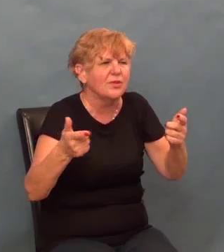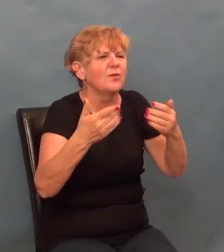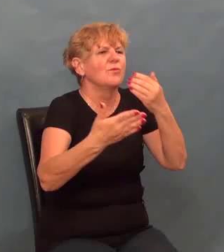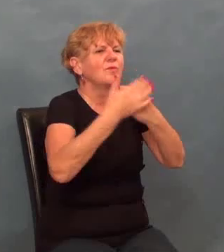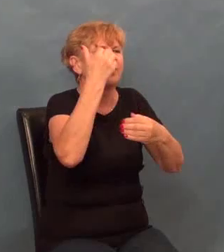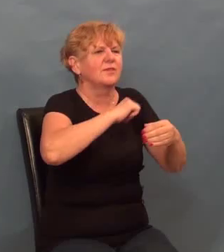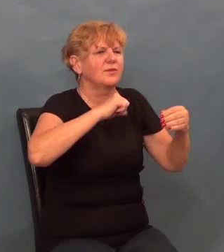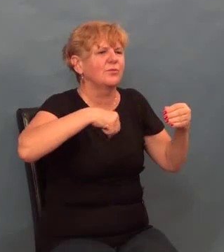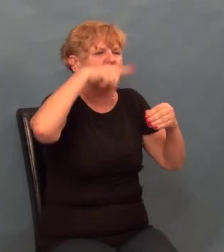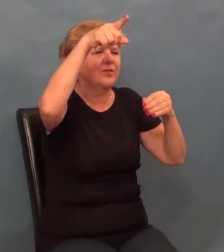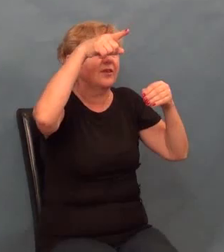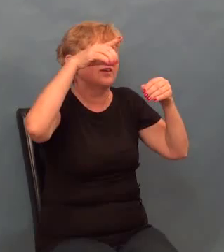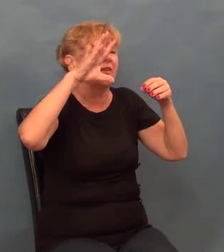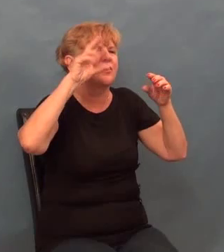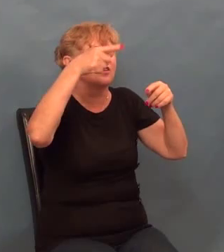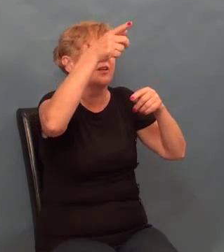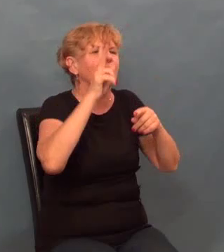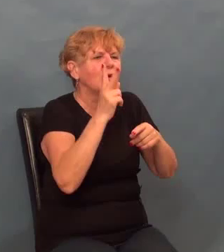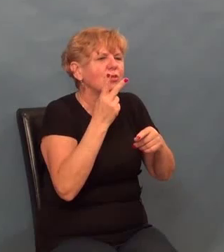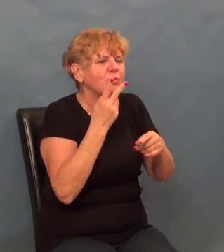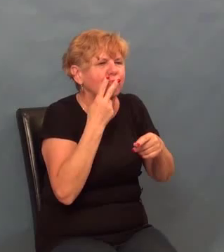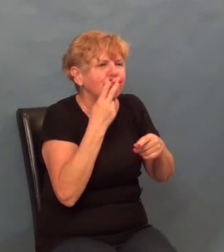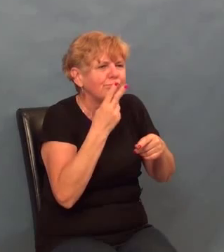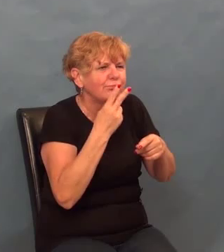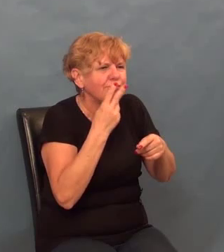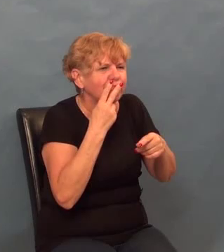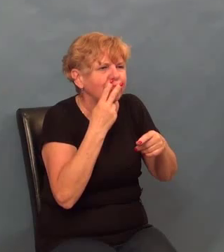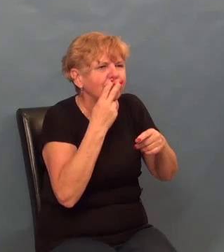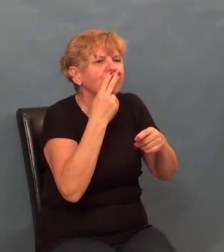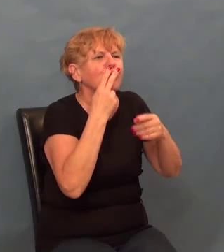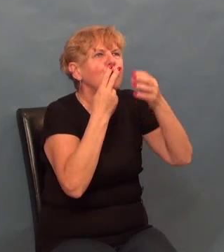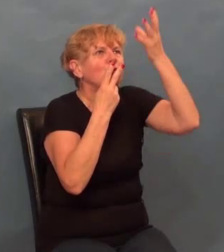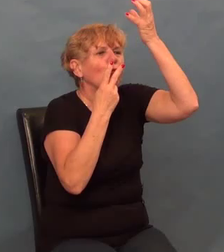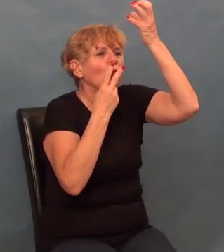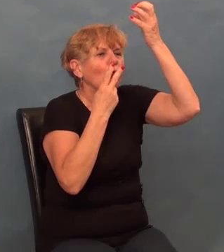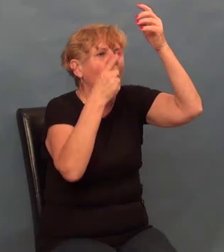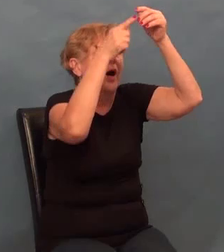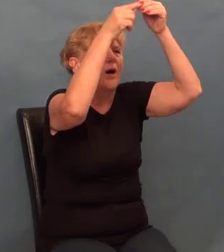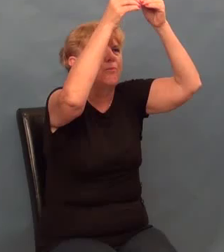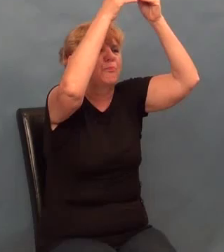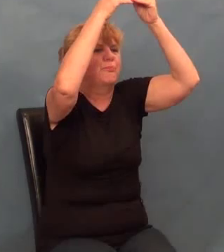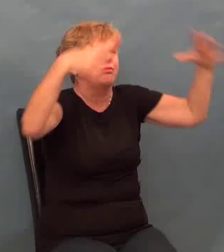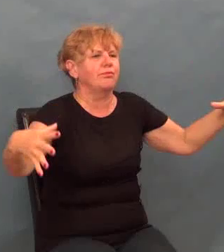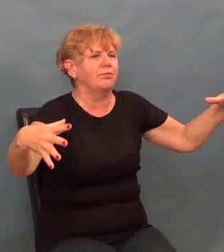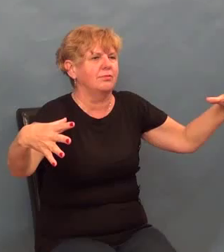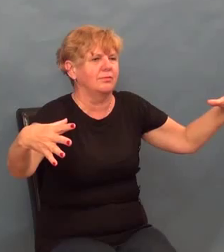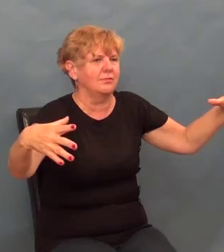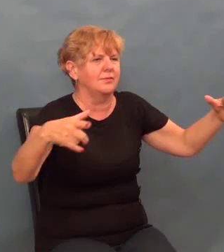Okazało się, że ktoś palił papierosy i dym uruchomił czujnik, zaczęła lać się woda.